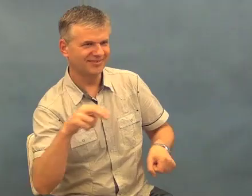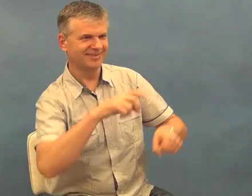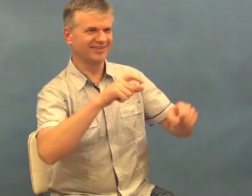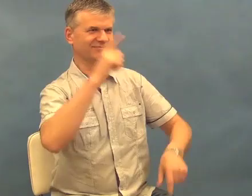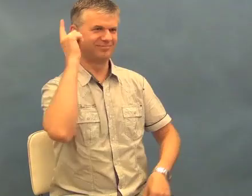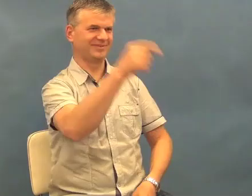Potem wsiąść w auto i odjechać.